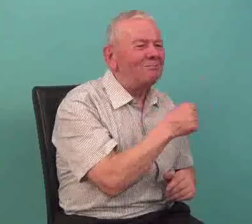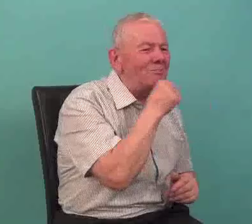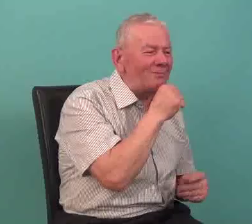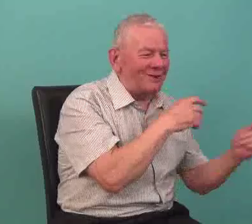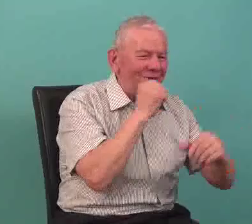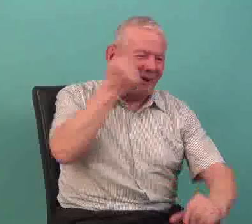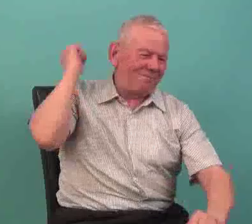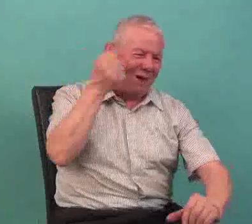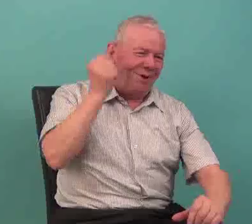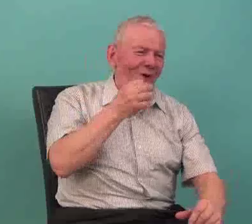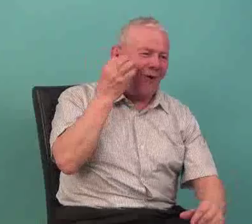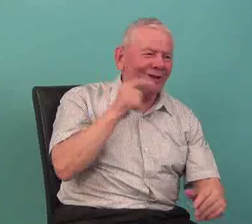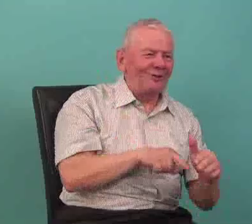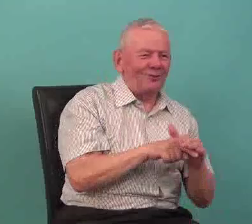Babcia przychodzi i krzyczy na kota, który ucieka.